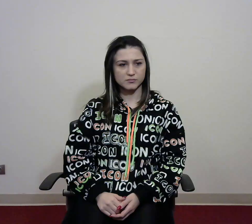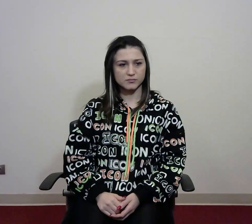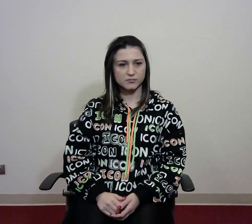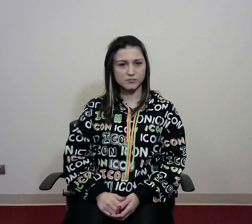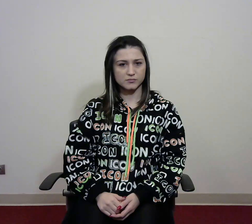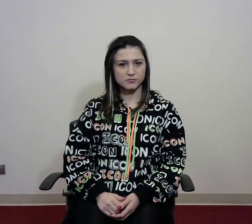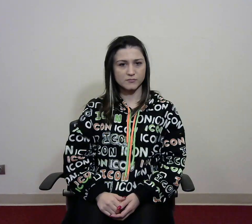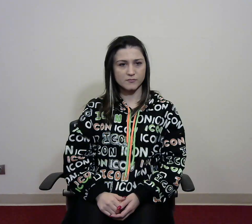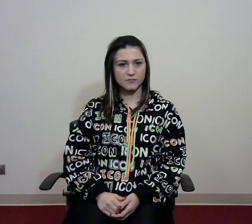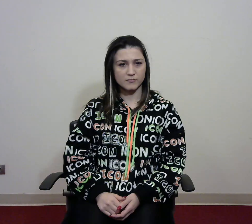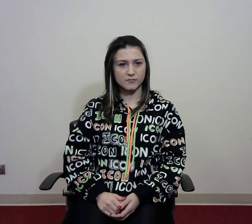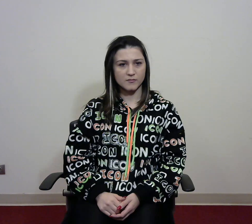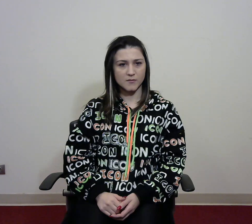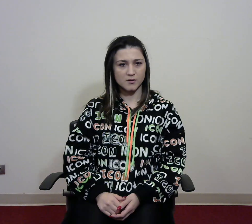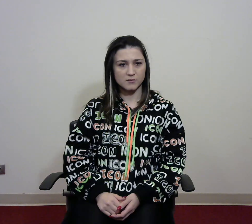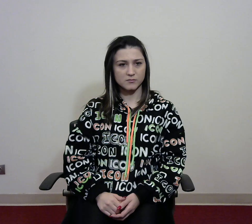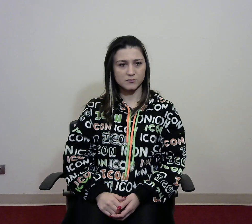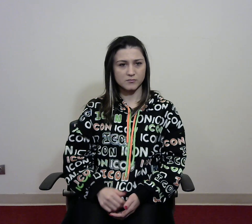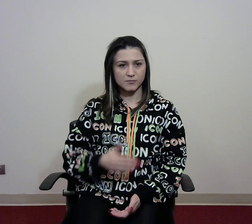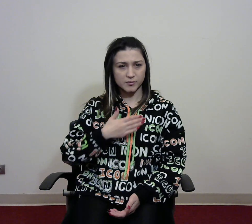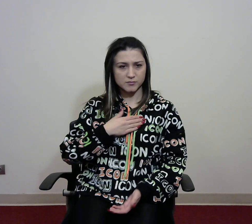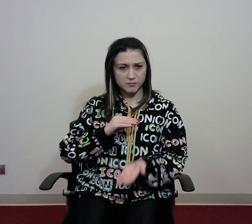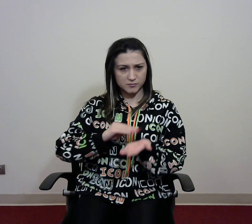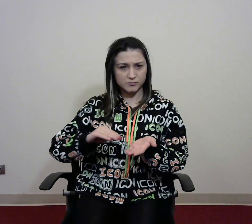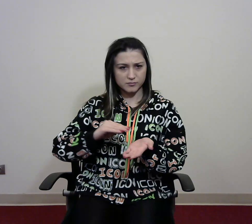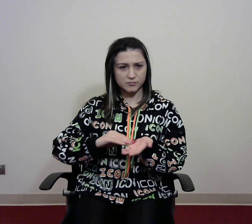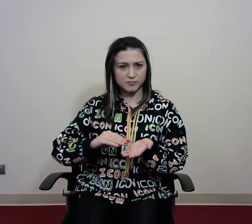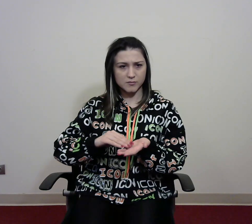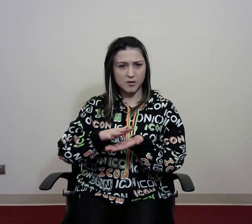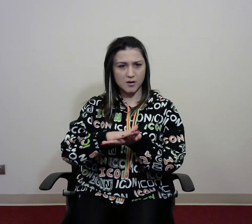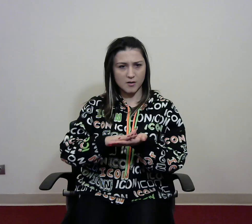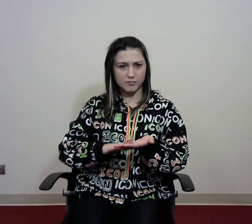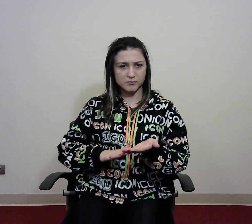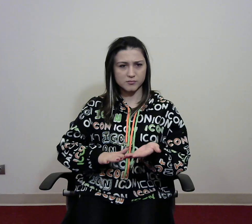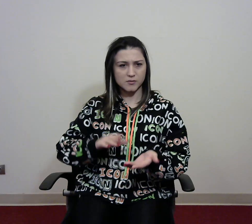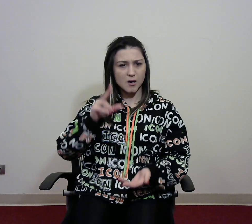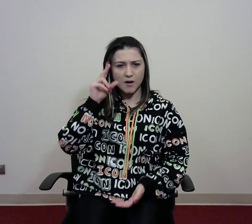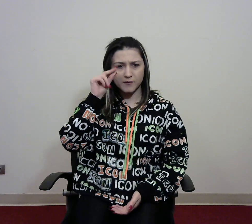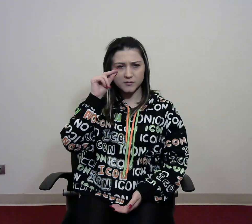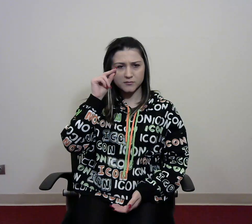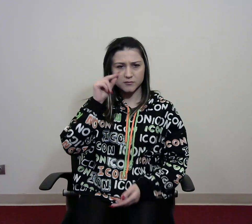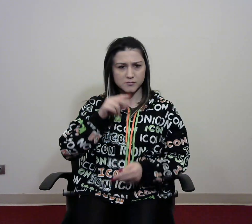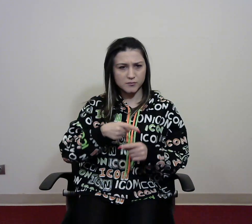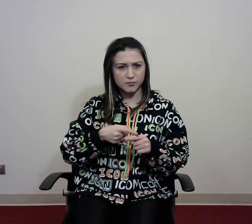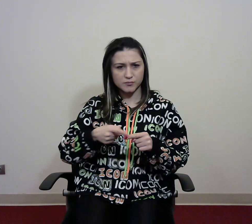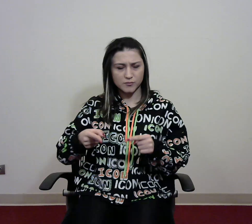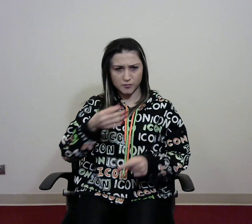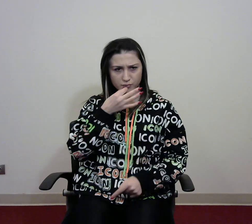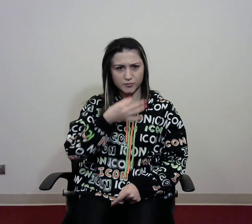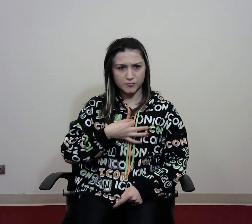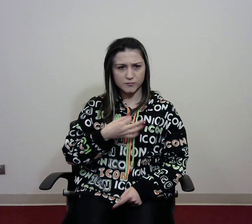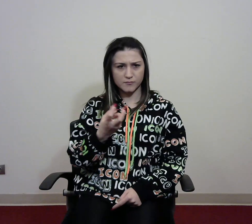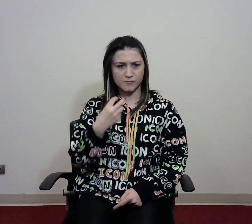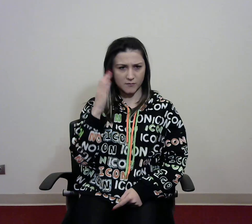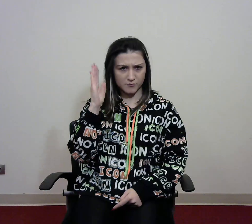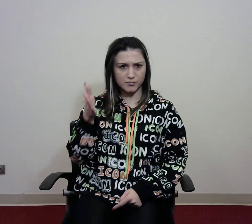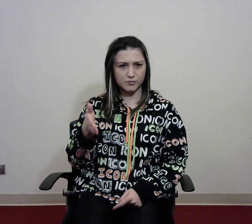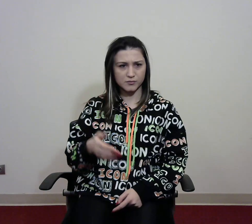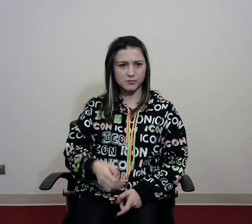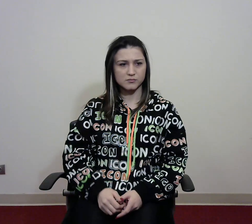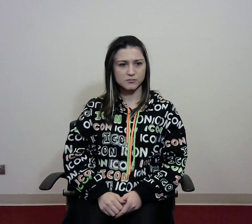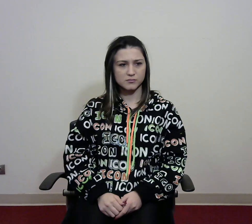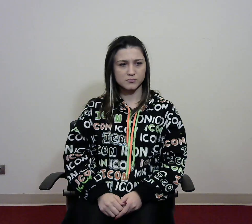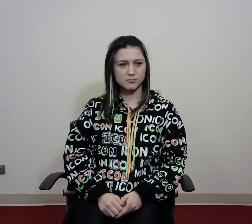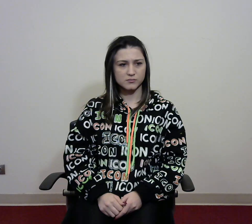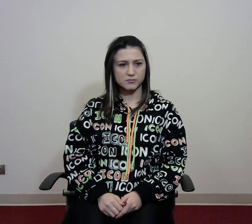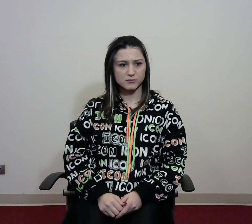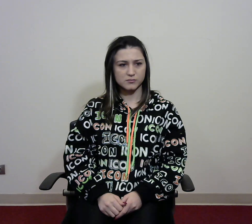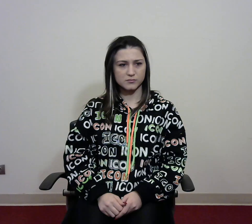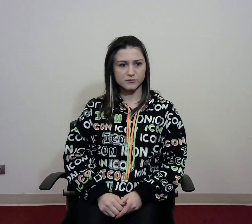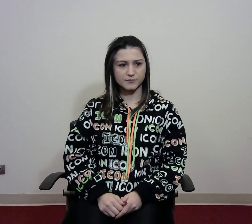Mənim yazdığım ərizəyə hansı müddətdə cavab gələcək?